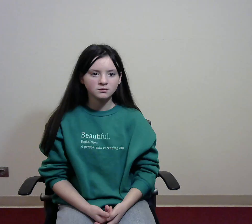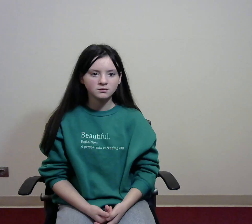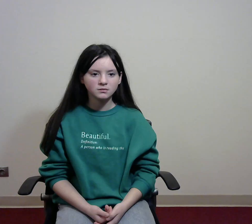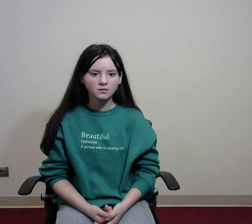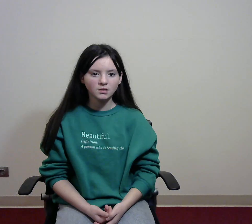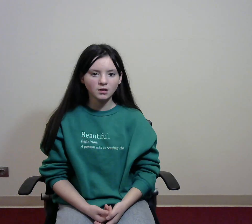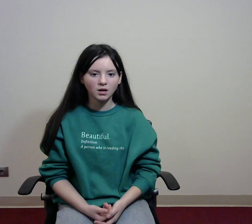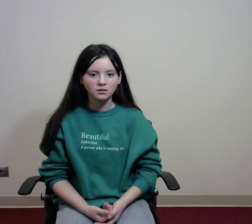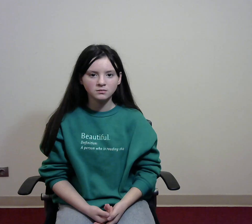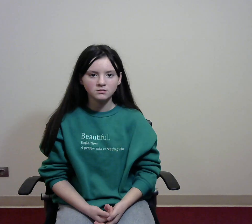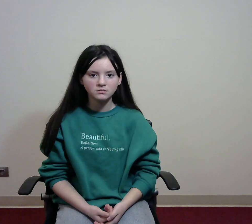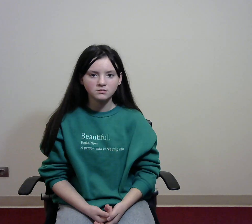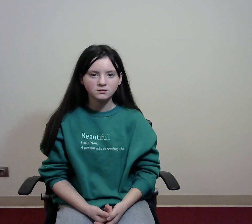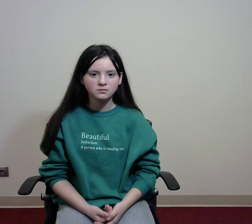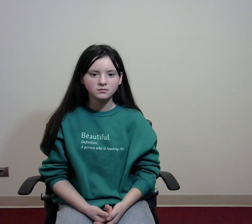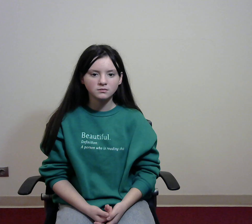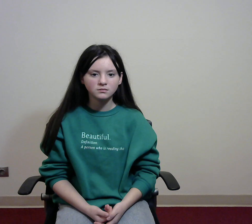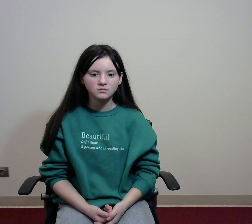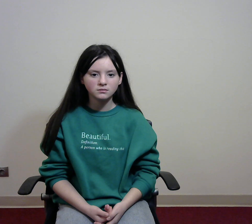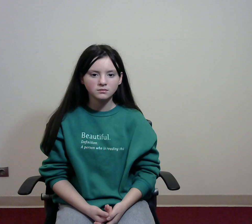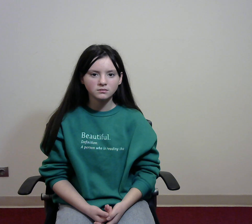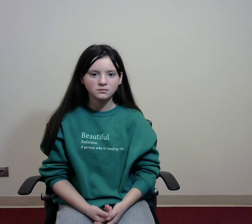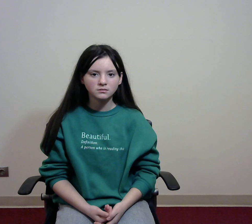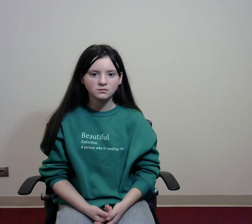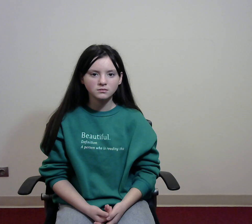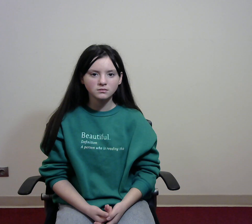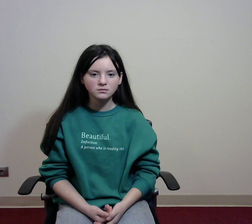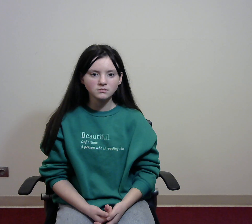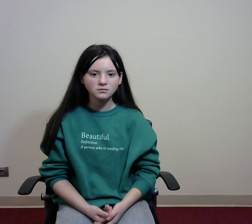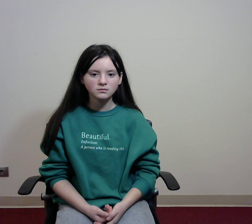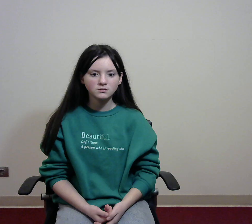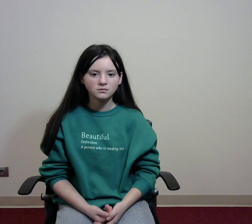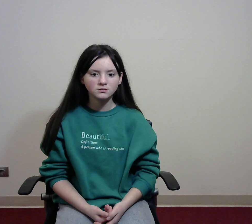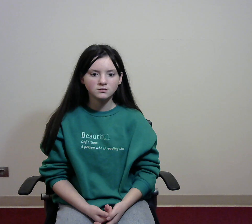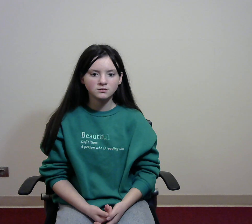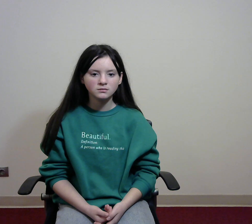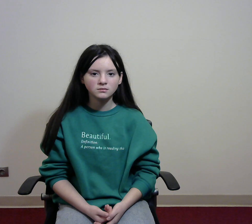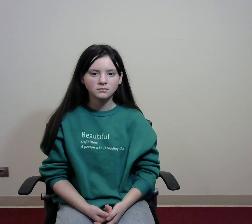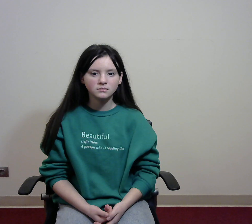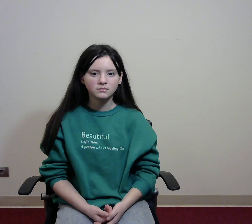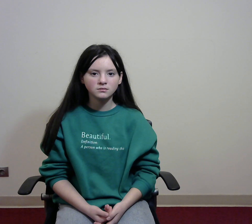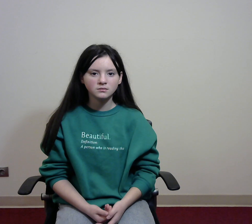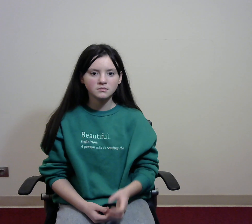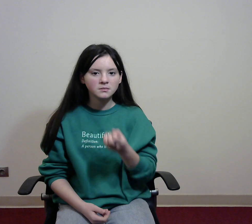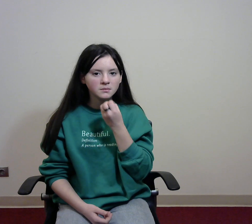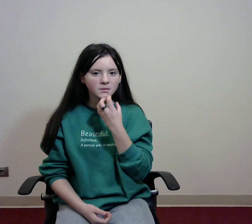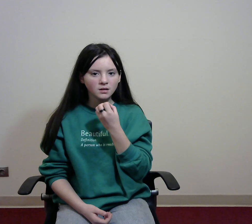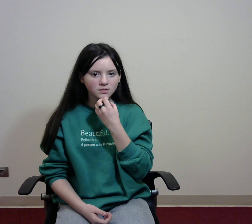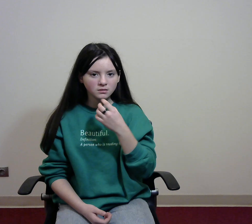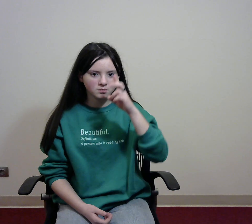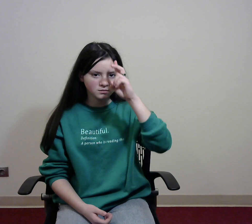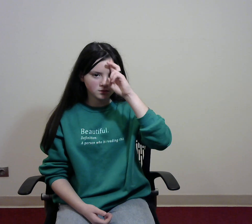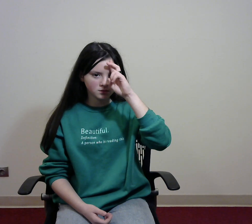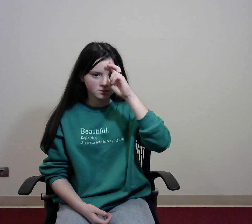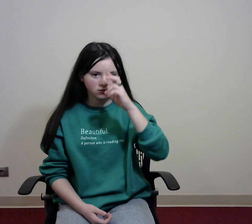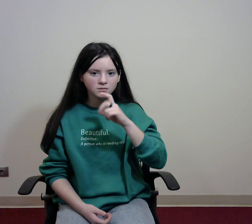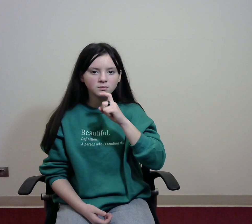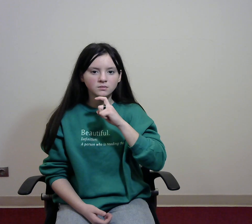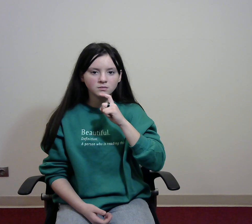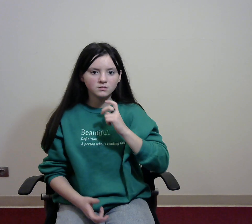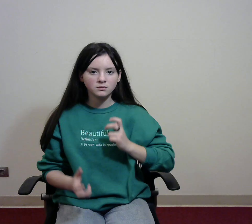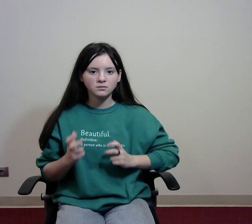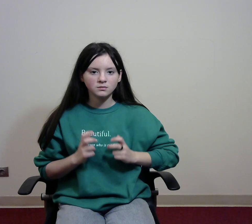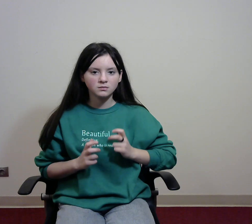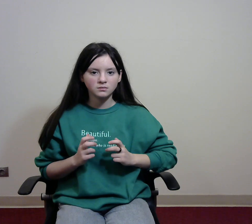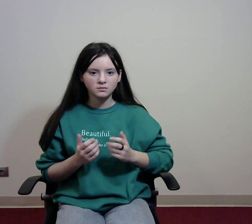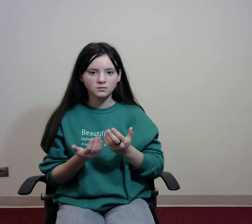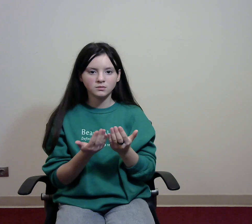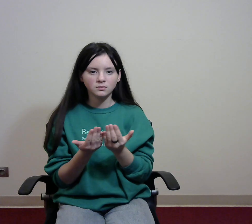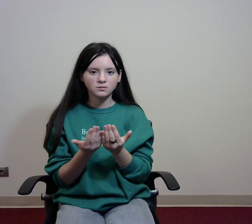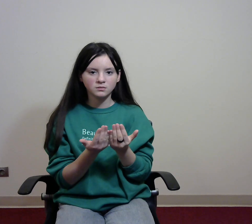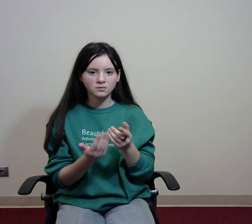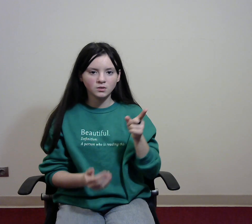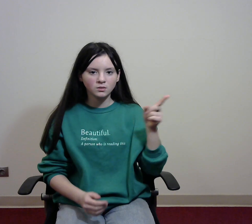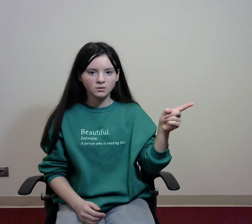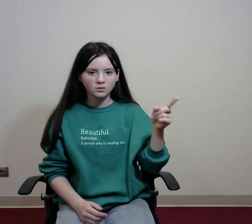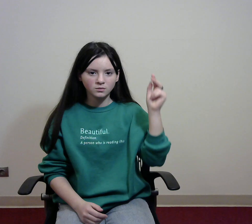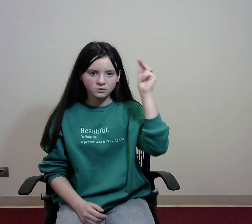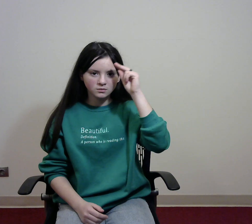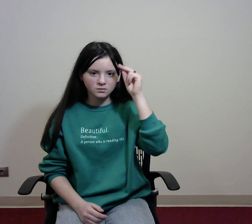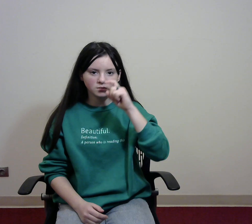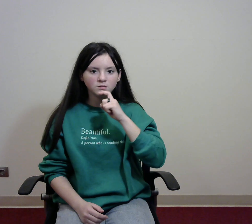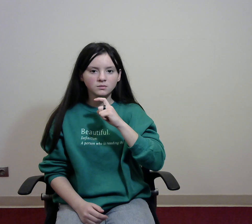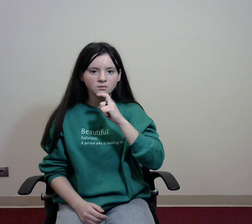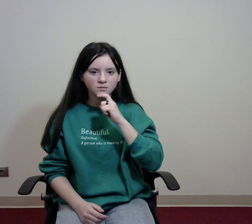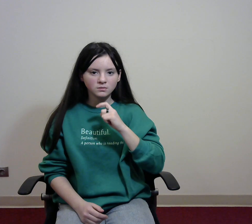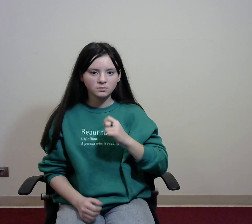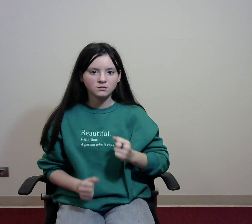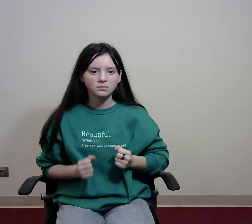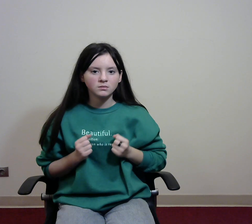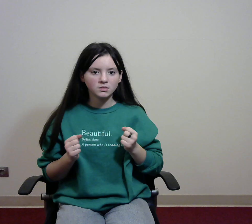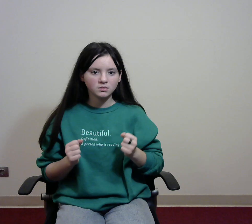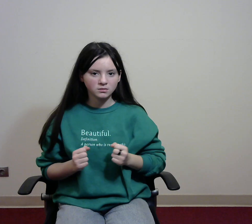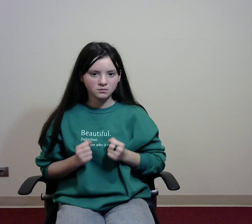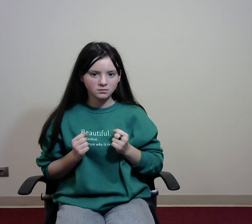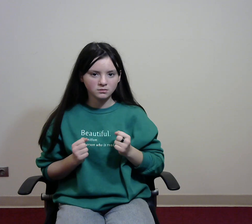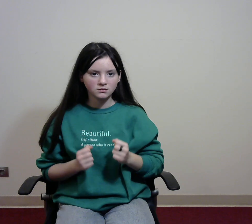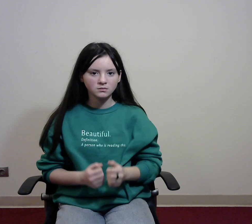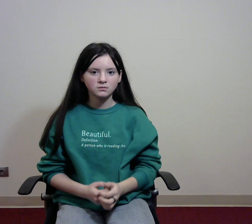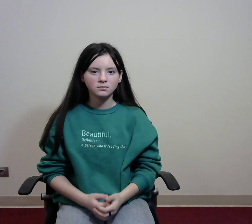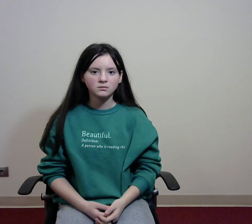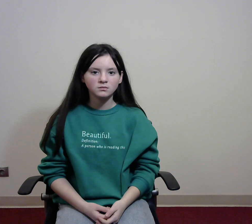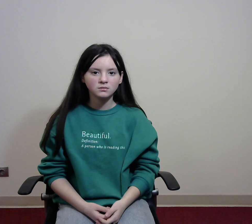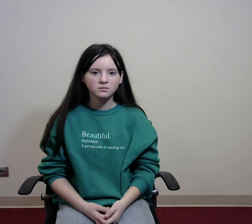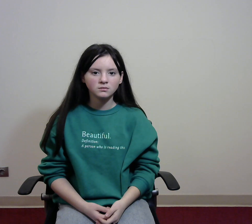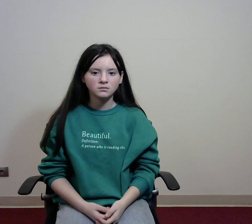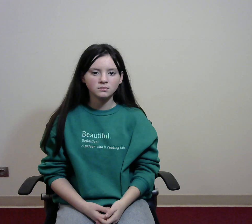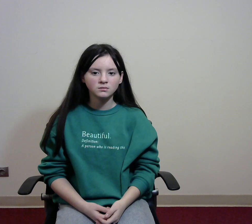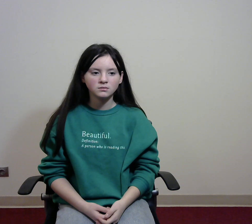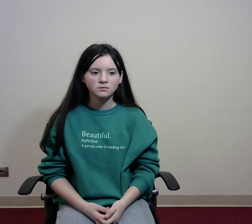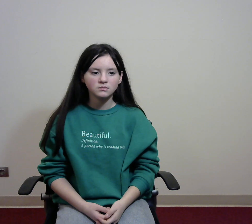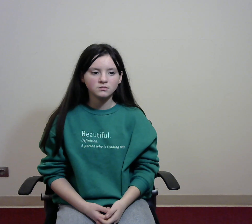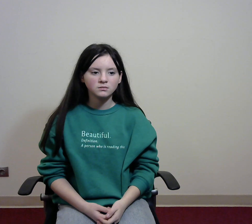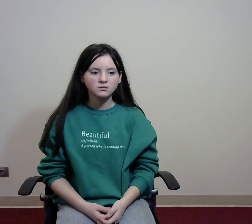Bakı Dövlət Universitetində oxuyan o tələbə çalışqandır